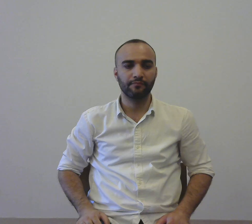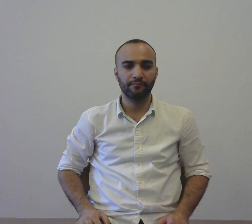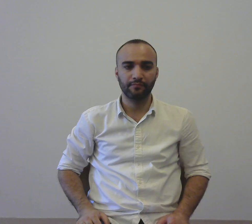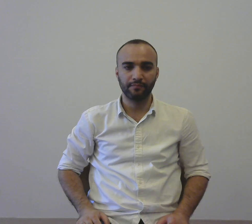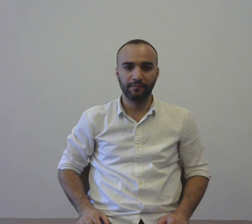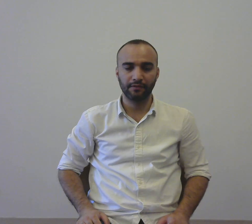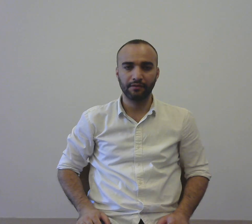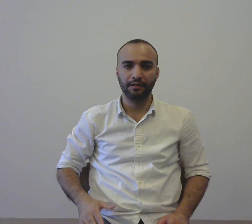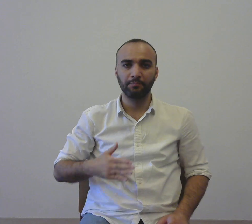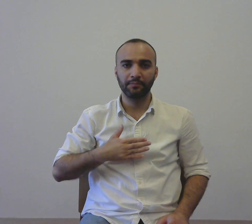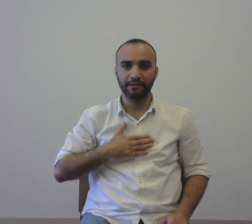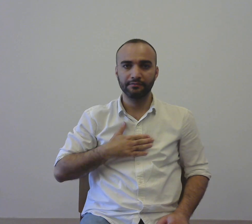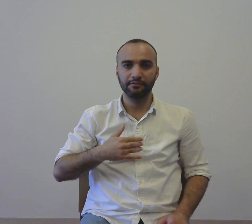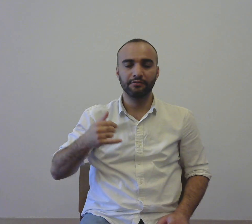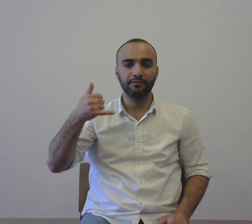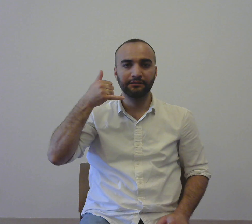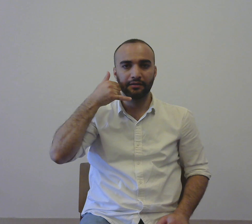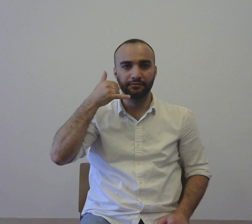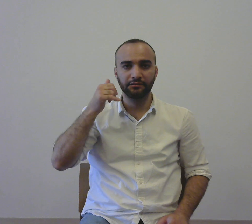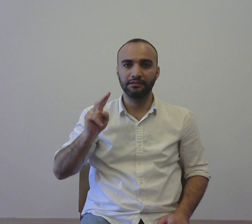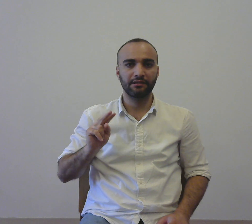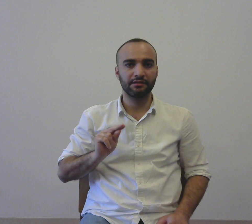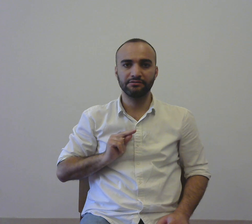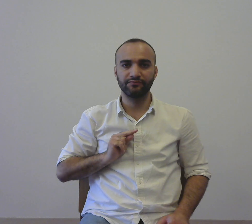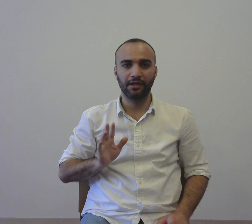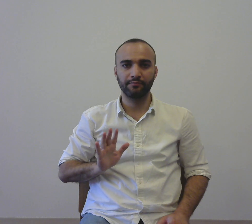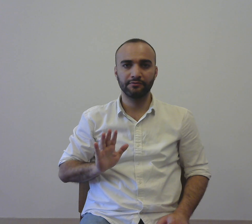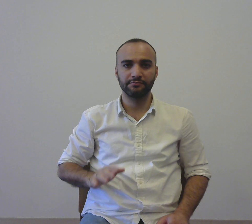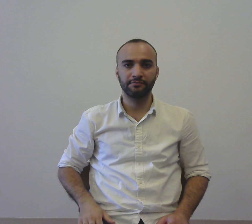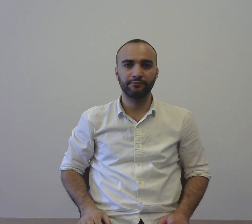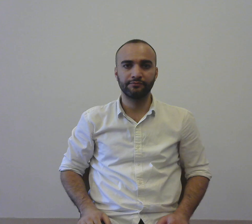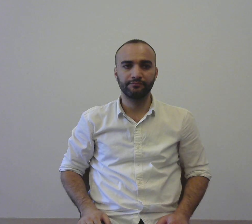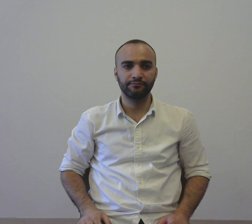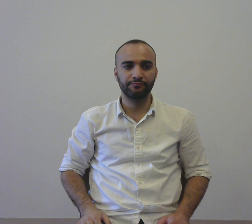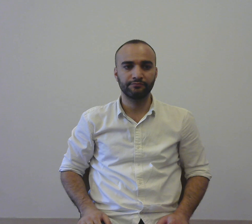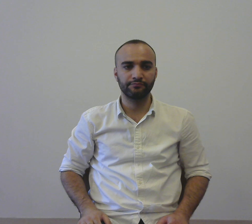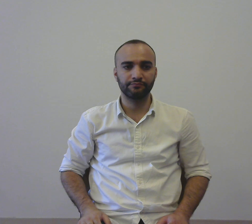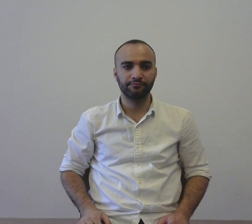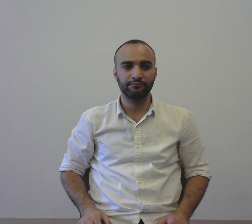Mənim mobil telefonum işləmir